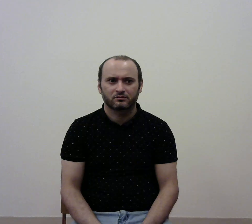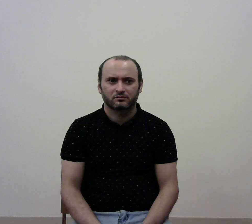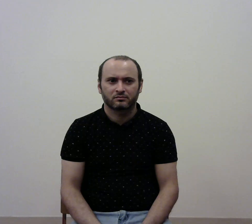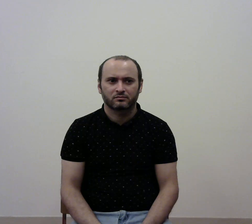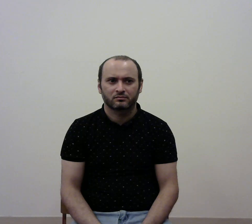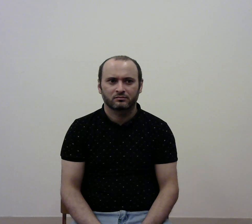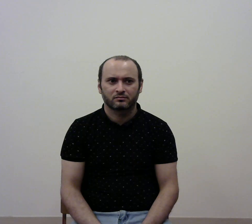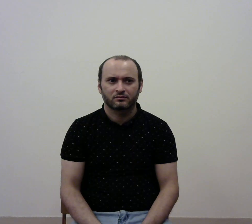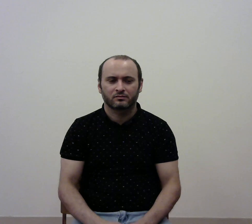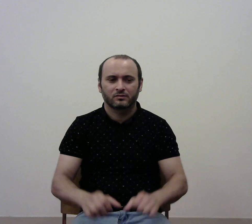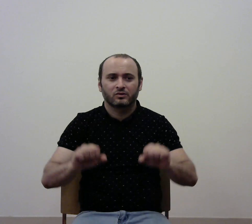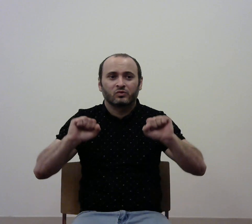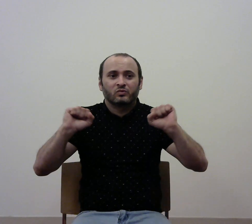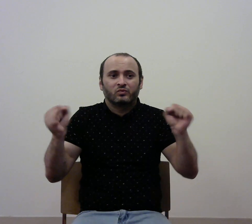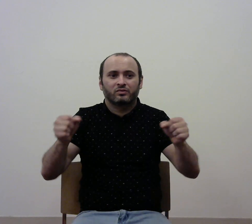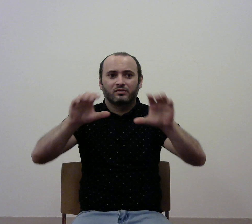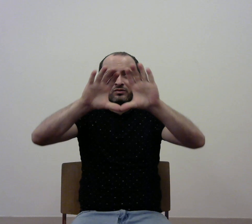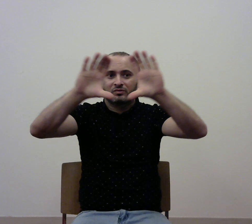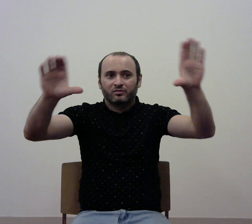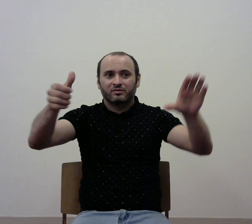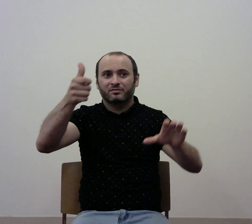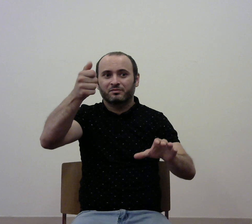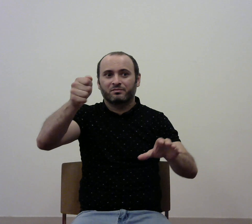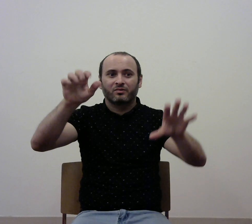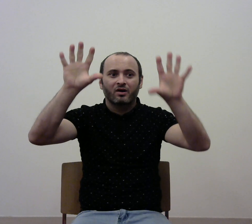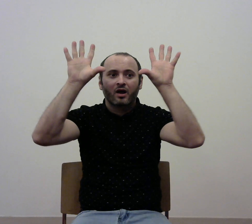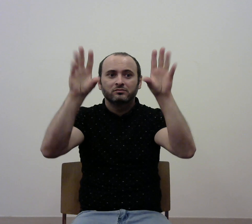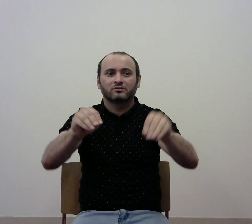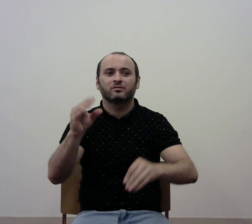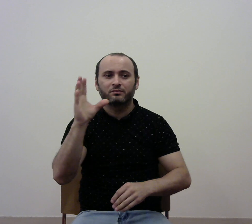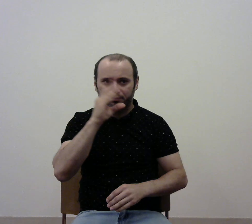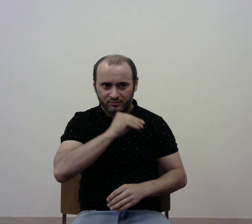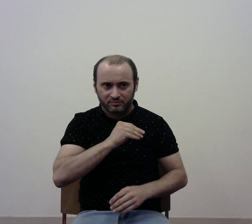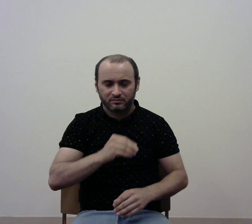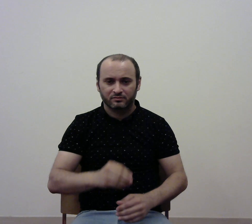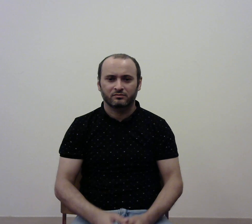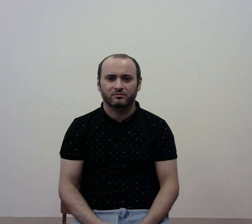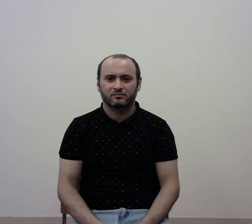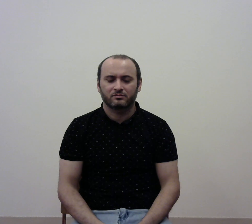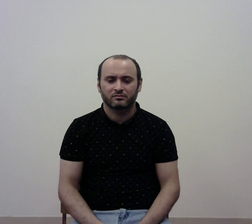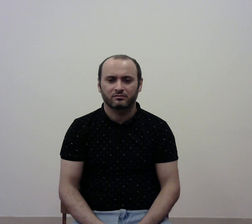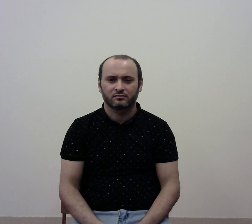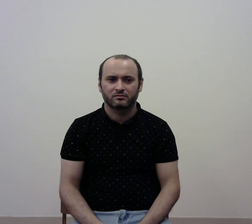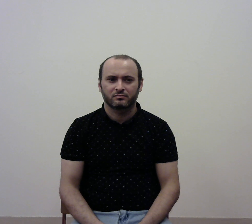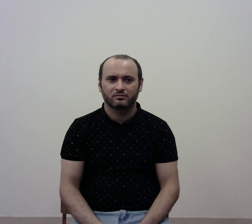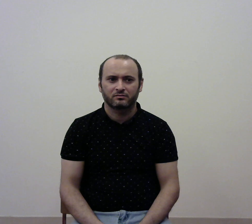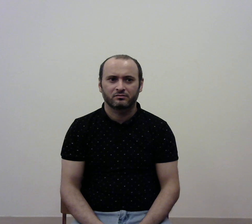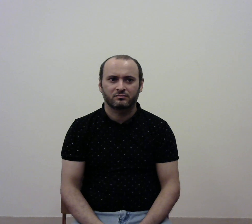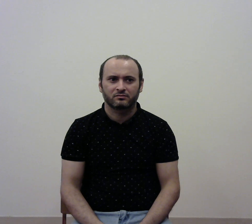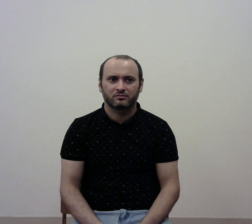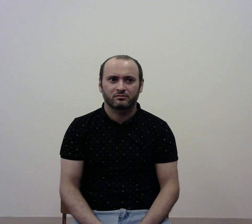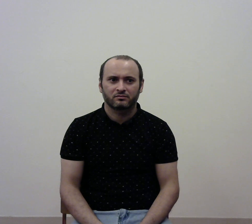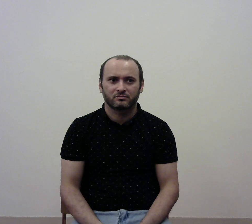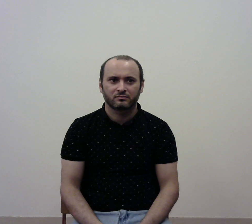Kondisioneri söndürə bilərsinizmi?